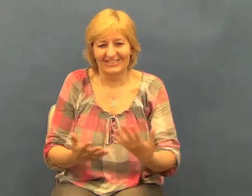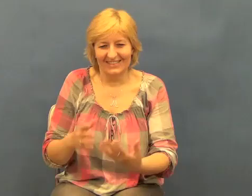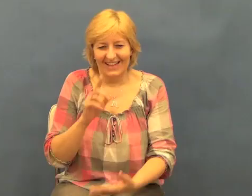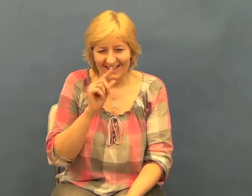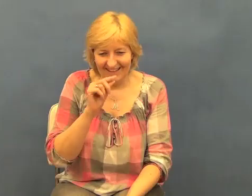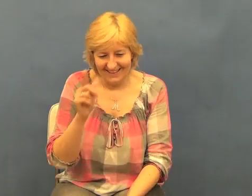A to ptaszek.